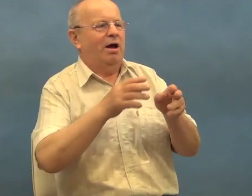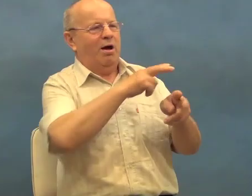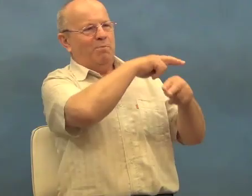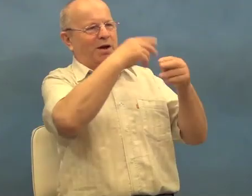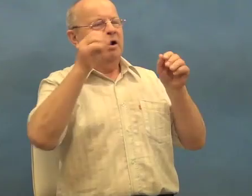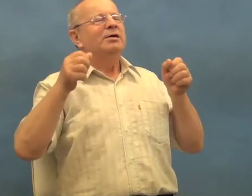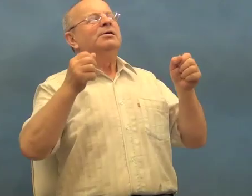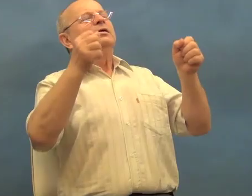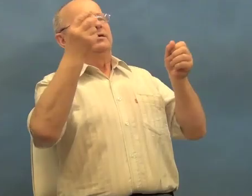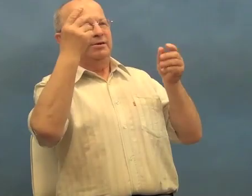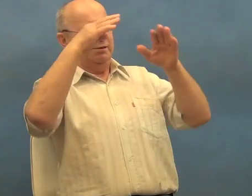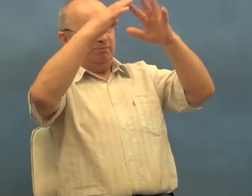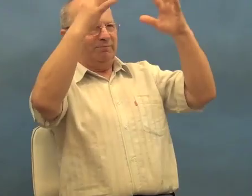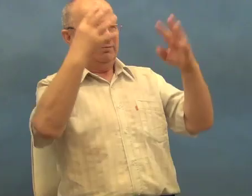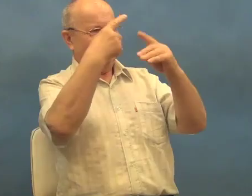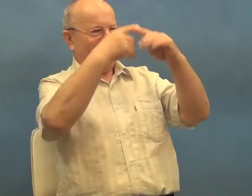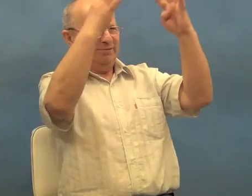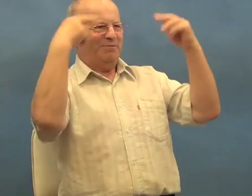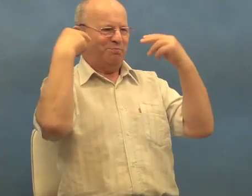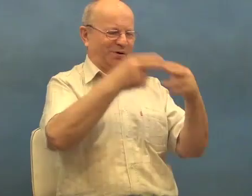Huśtał się w klatce na huśtawce.